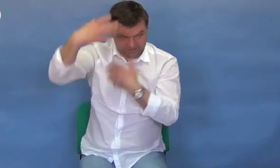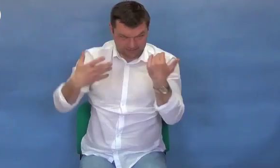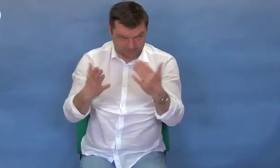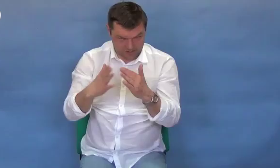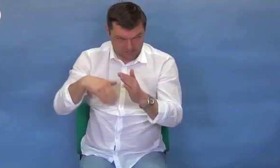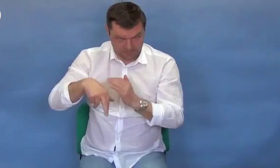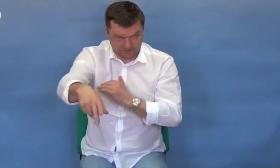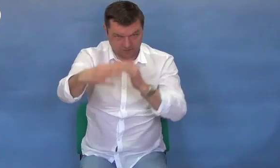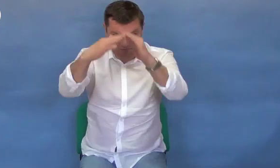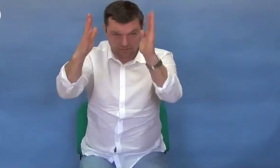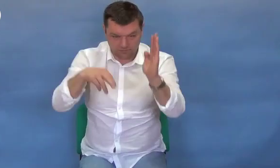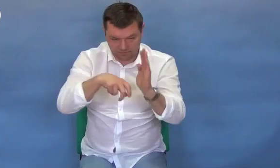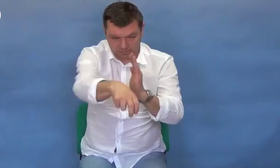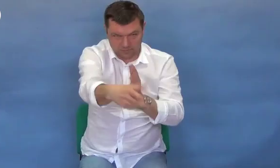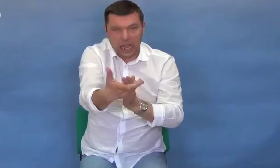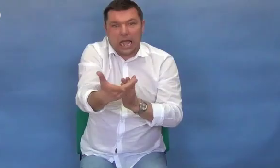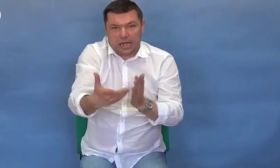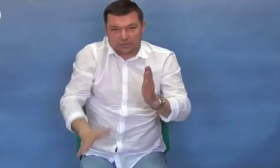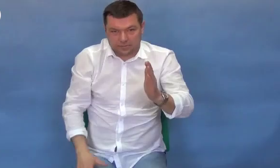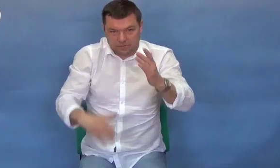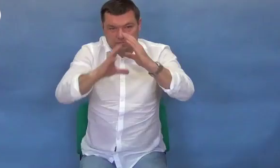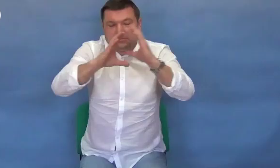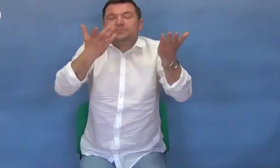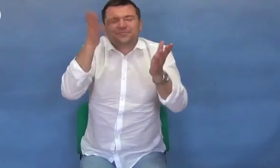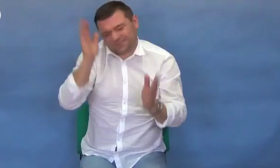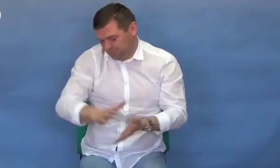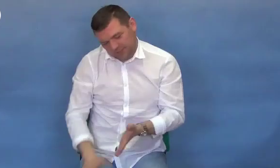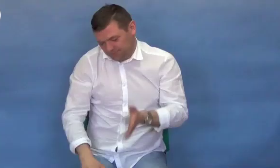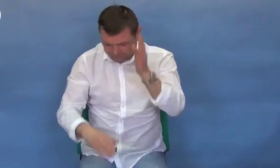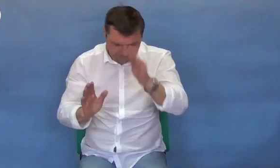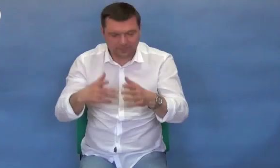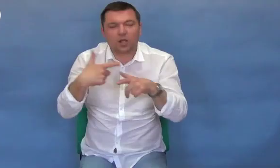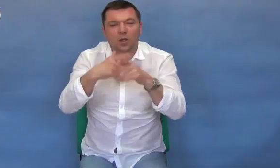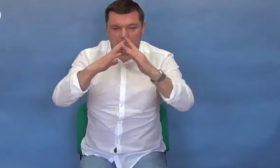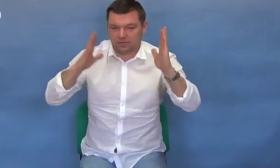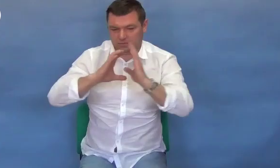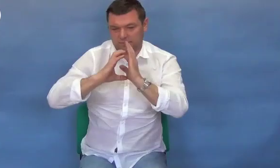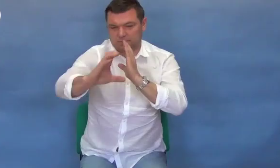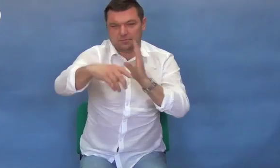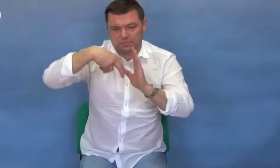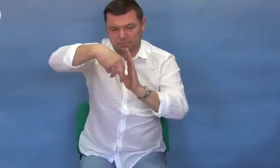Jak pies, przepraszam, koń miałby wejść do domu?